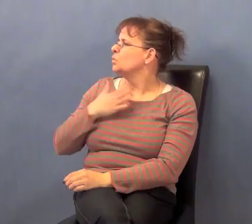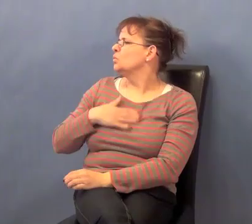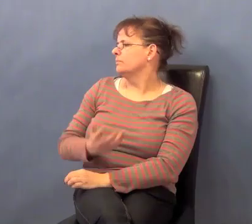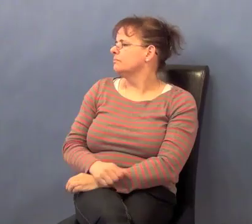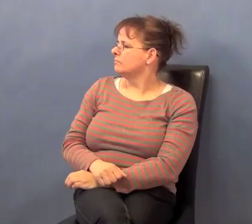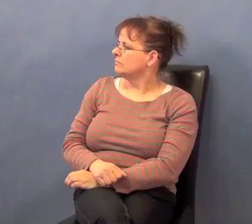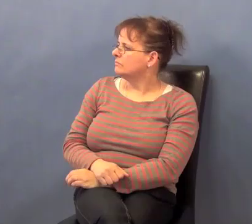Tak, lubię.